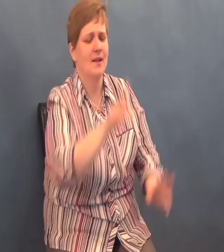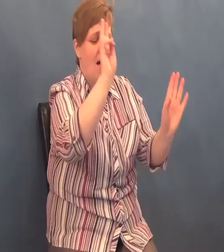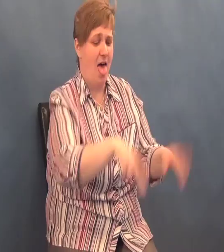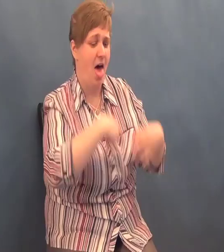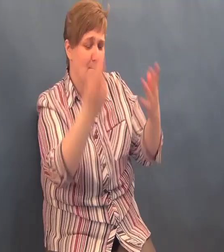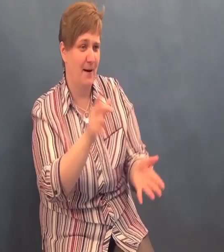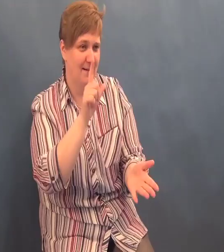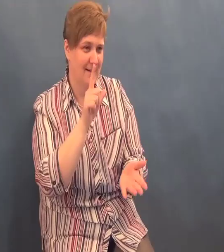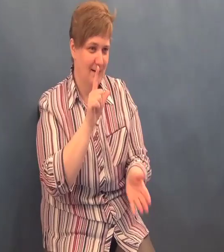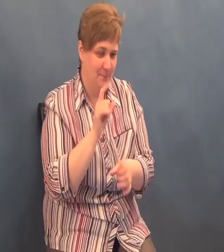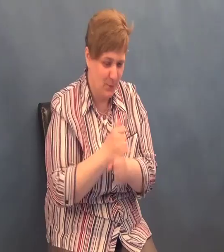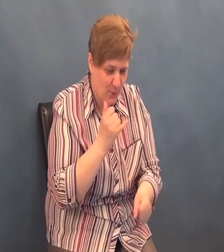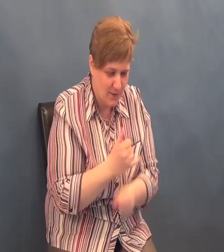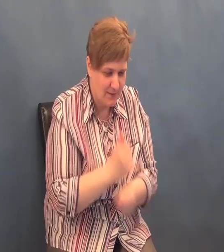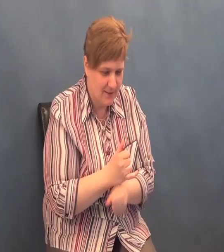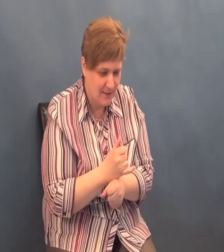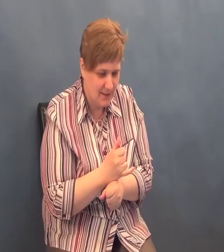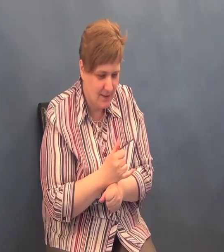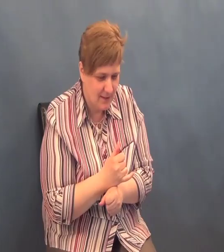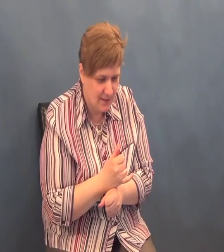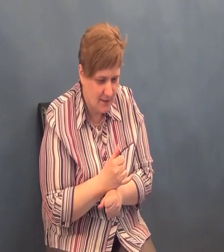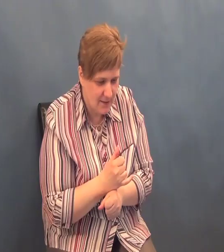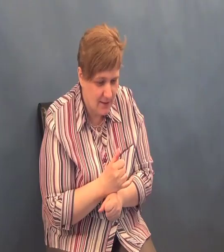Następny, piątek.